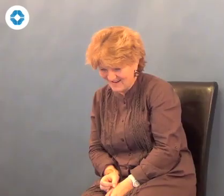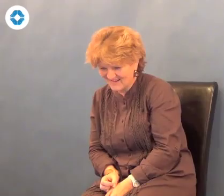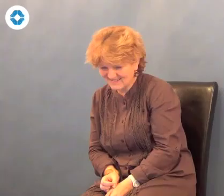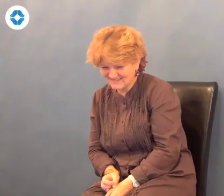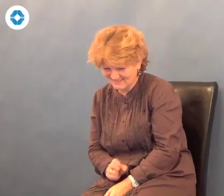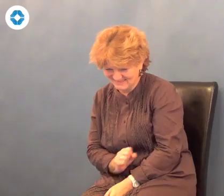Fajnie.